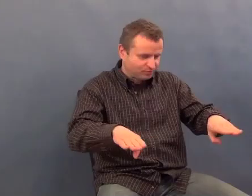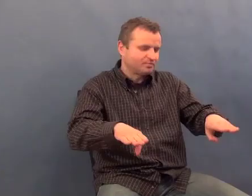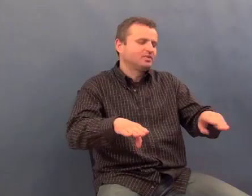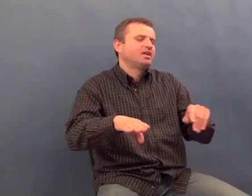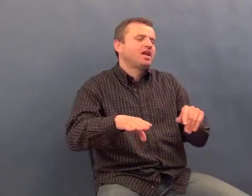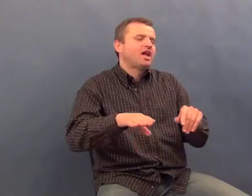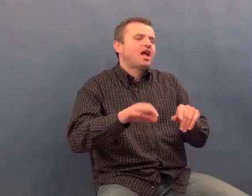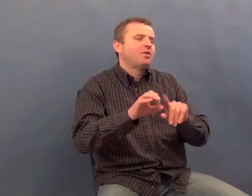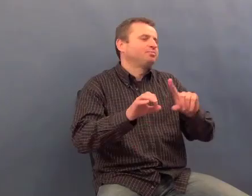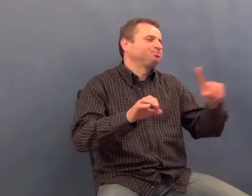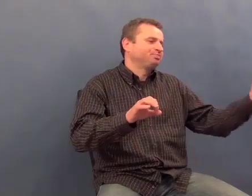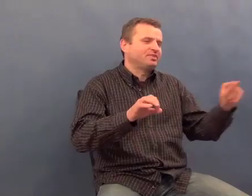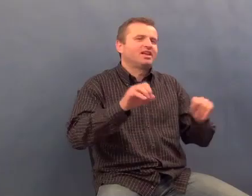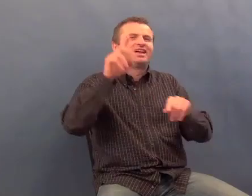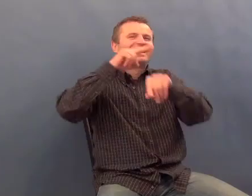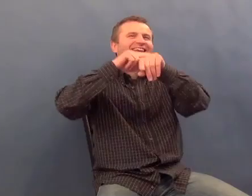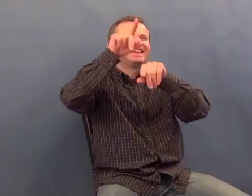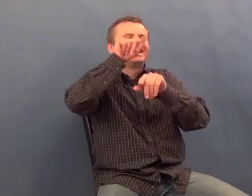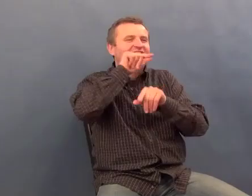Akurat wyszła, a obok tej miski na górze wisi zegar z kukułką.